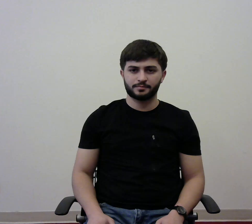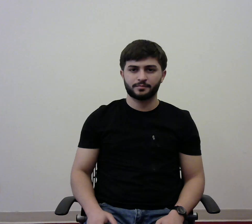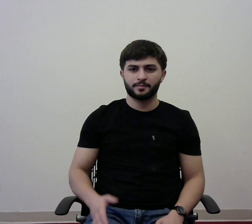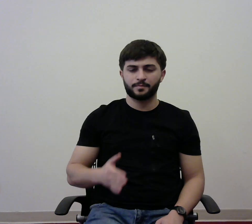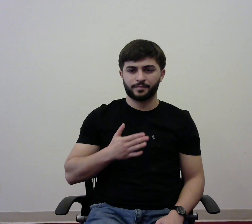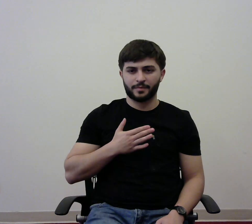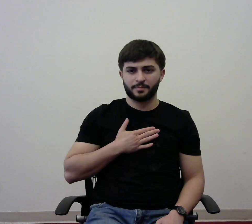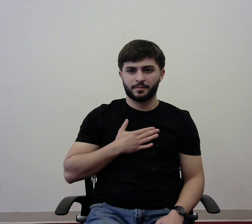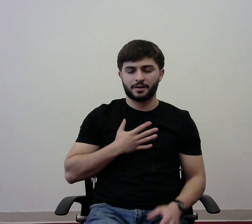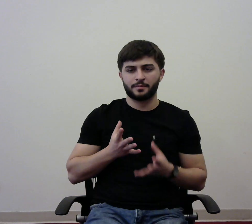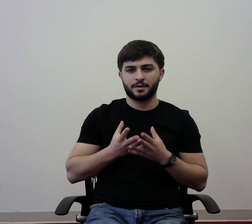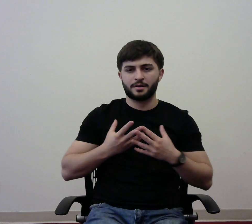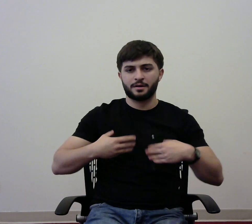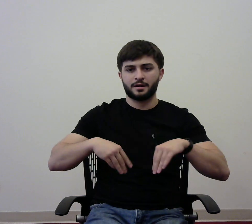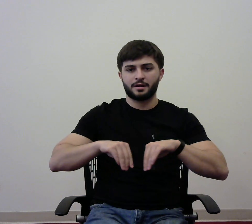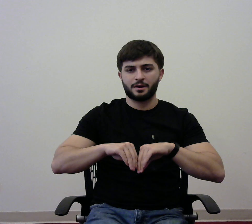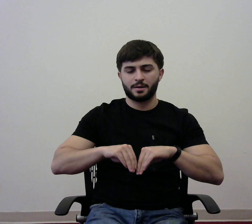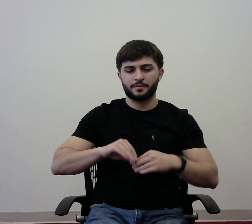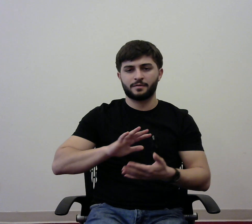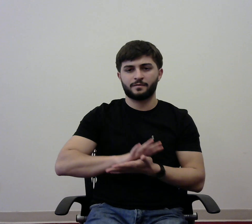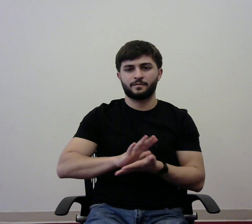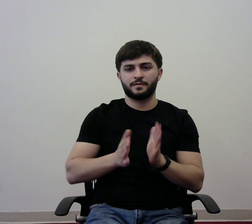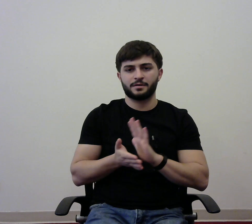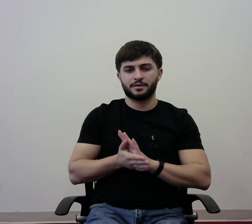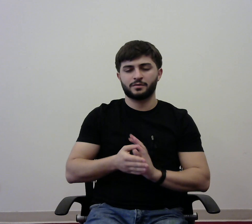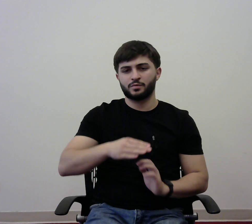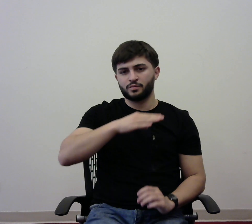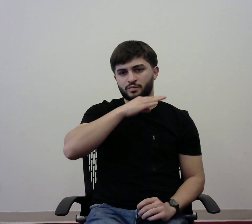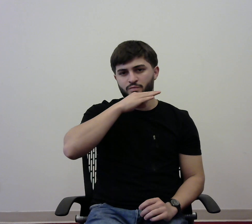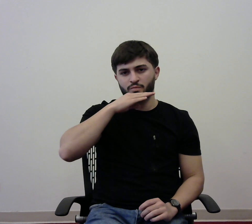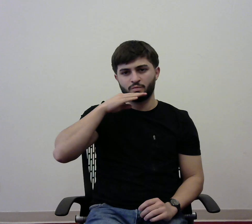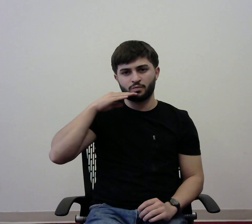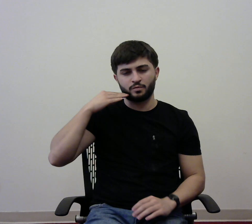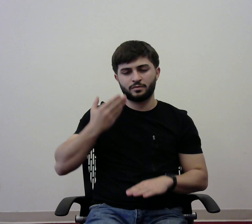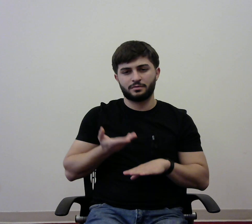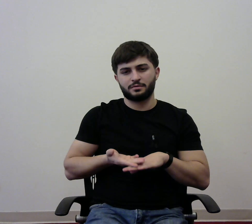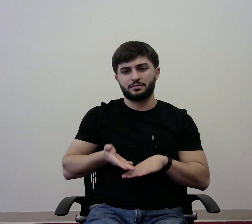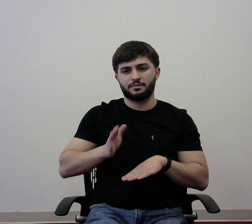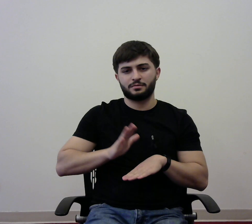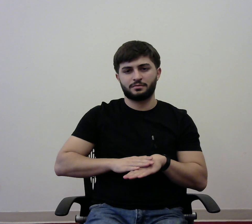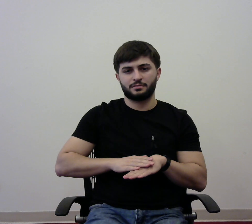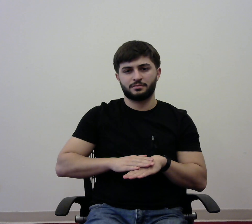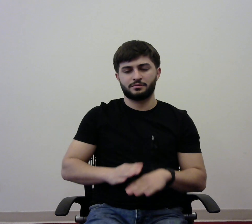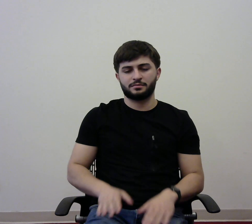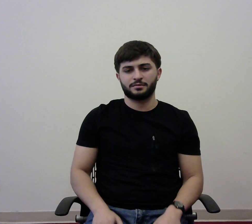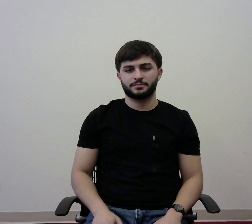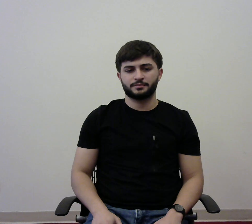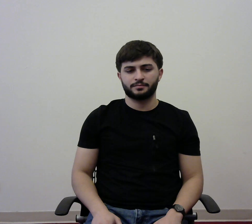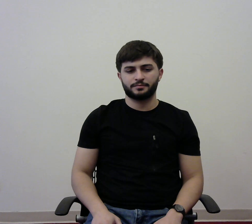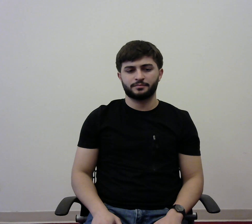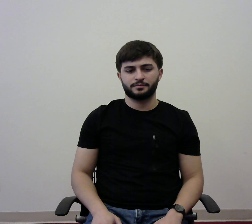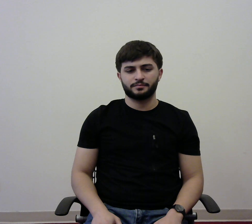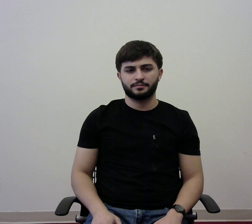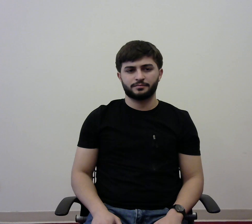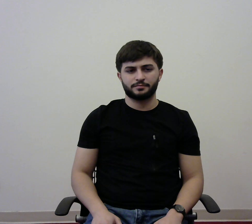Mənim ailəmin vəziyyəti çox ağırdır